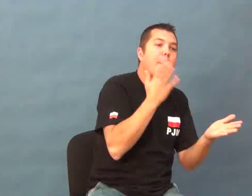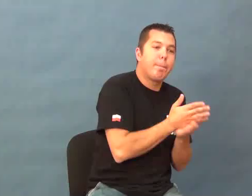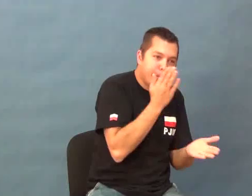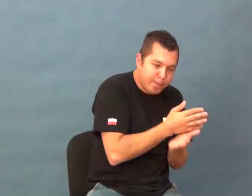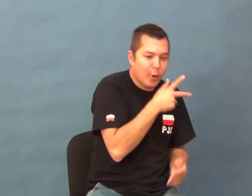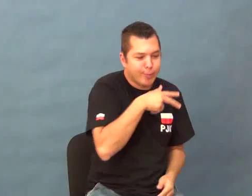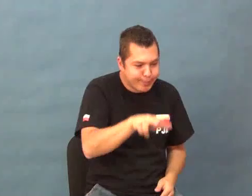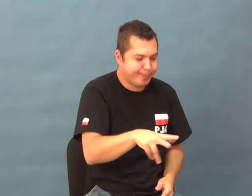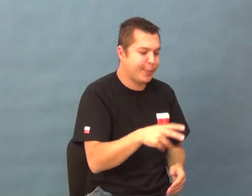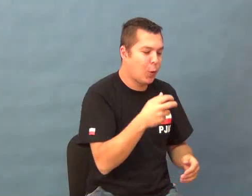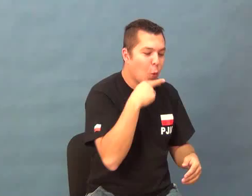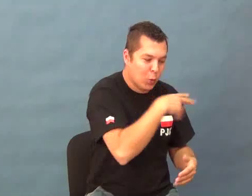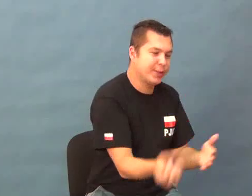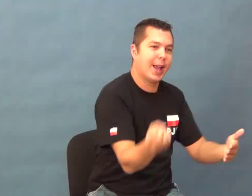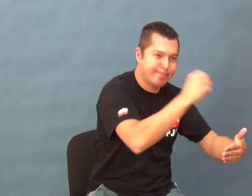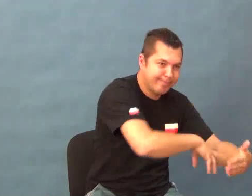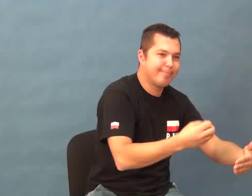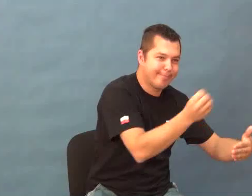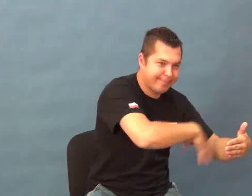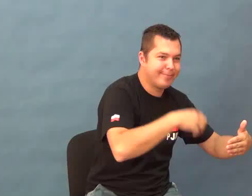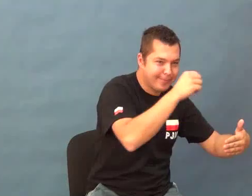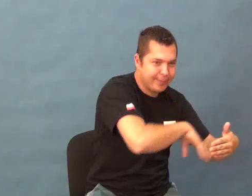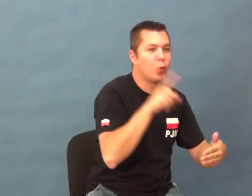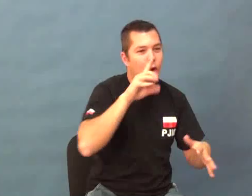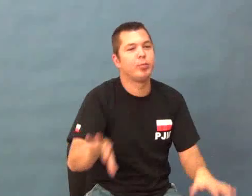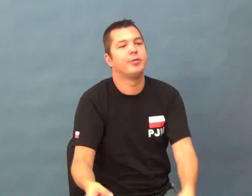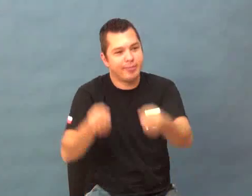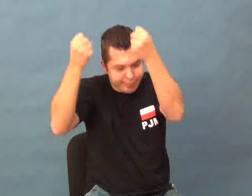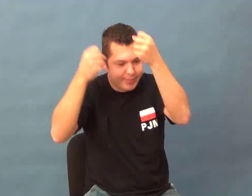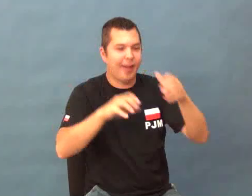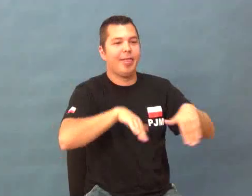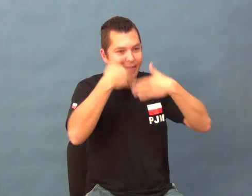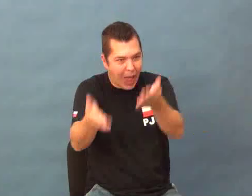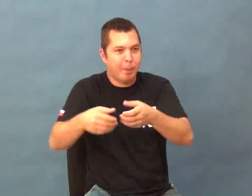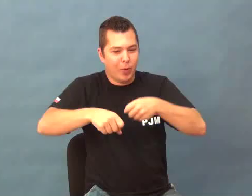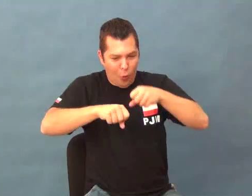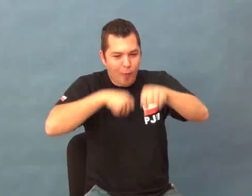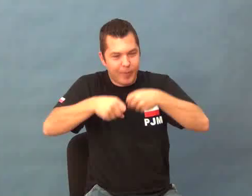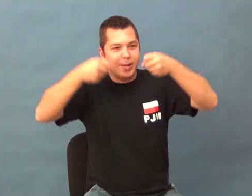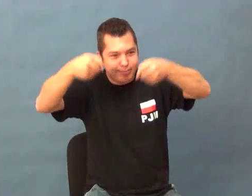Wrzucają gruszki, podnieśli rowerzystę, postawili rower.